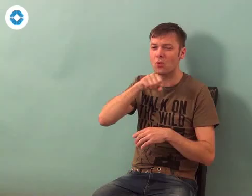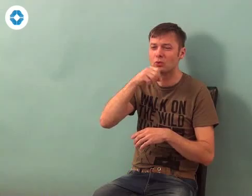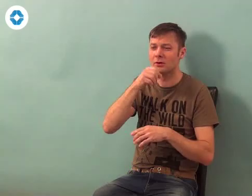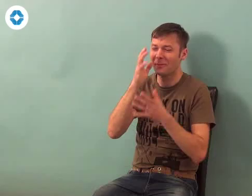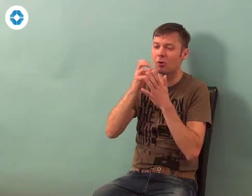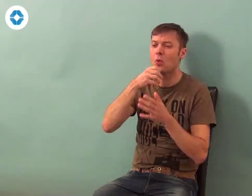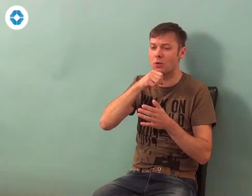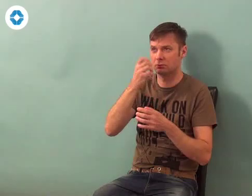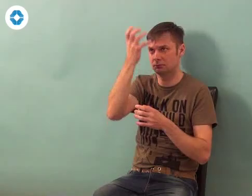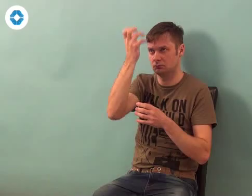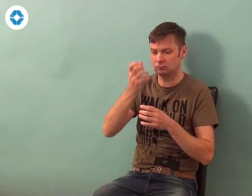Nie, nie, gruszki.